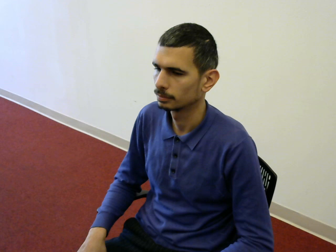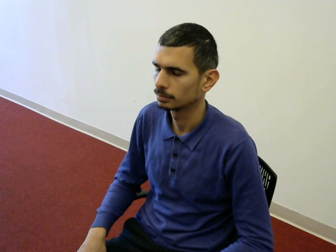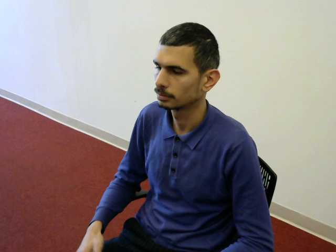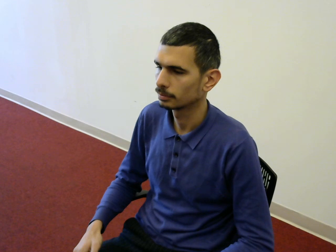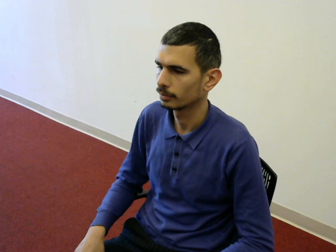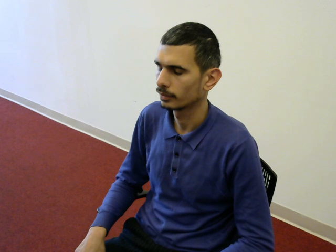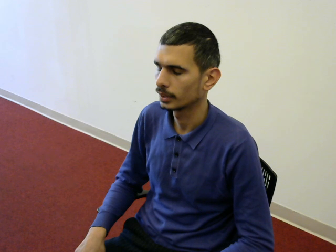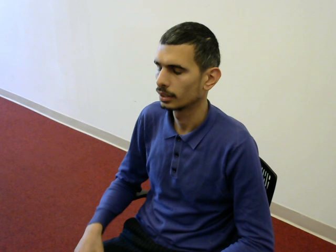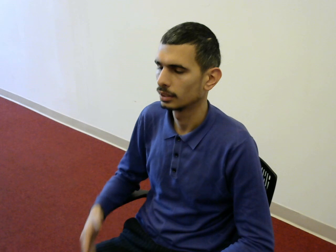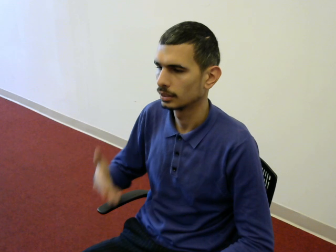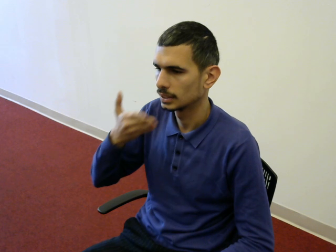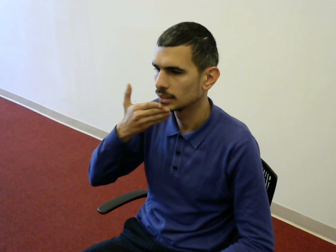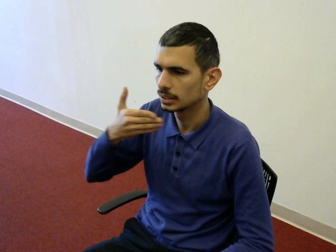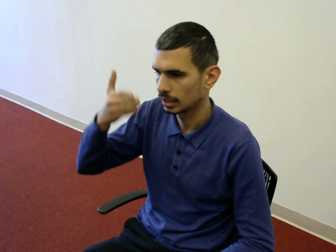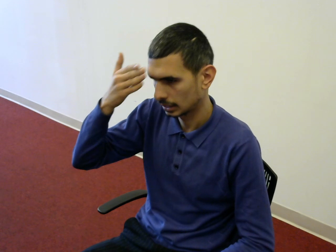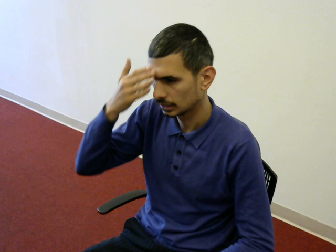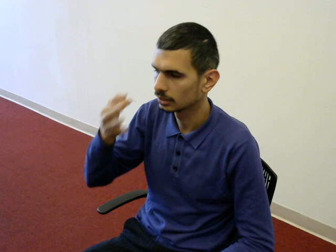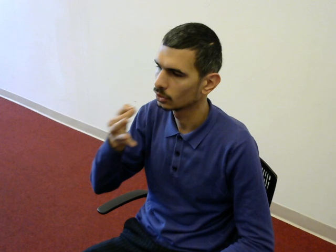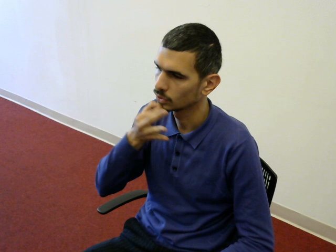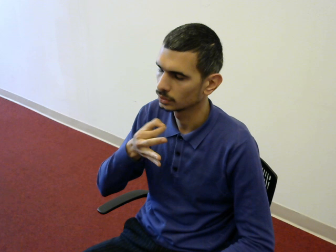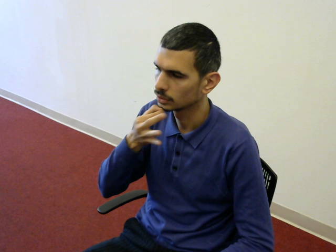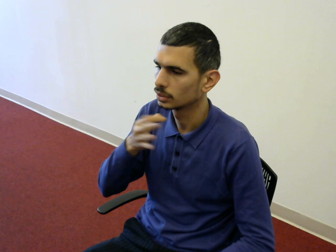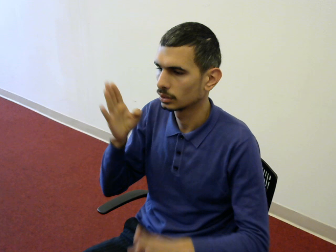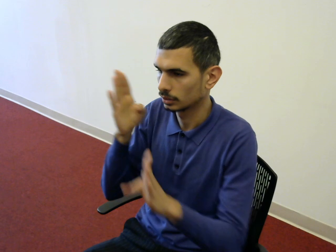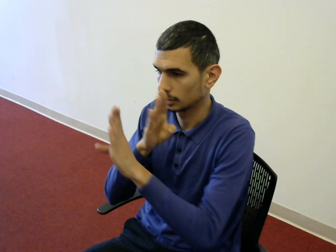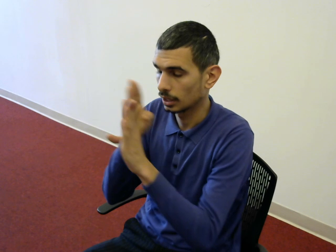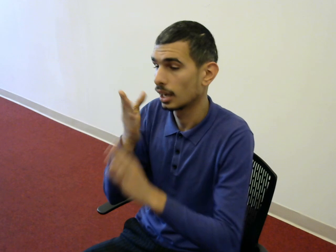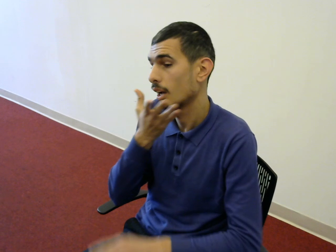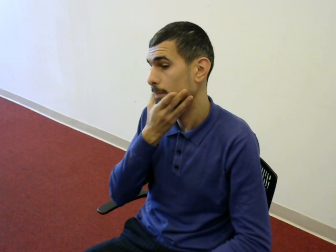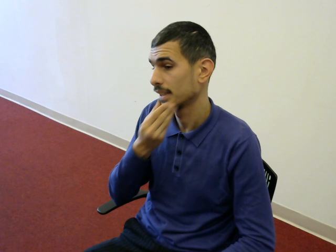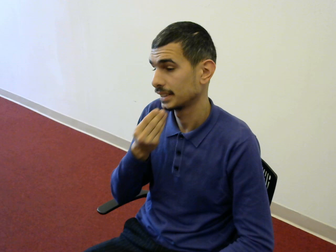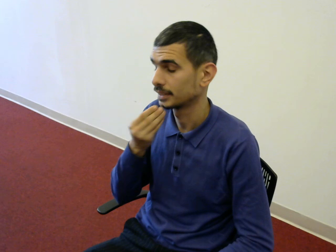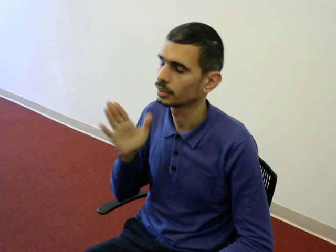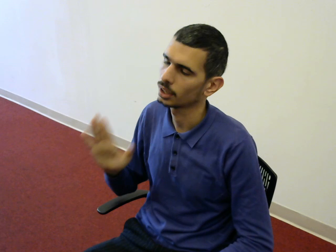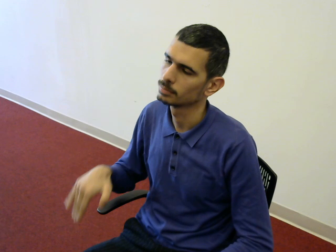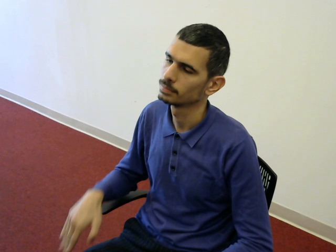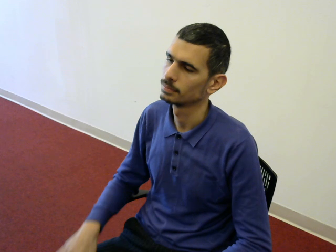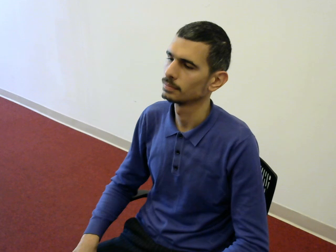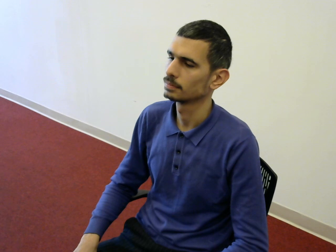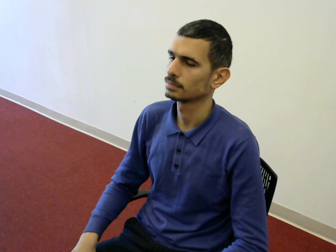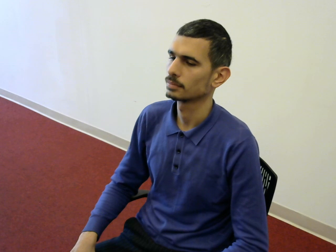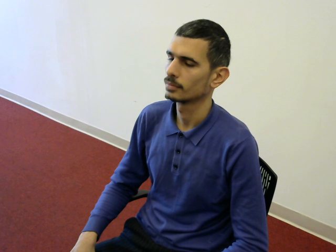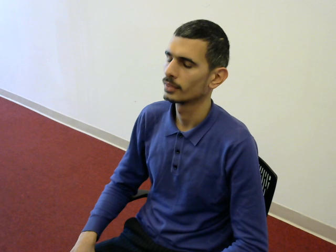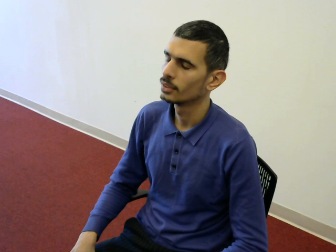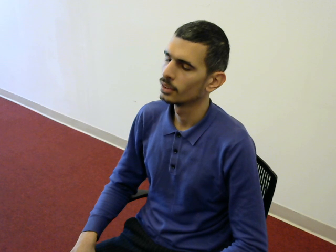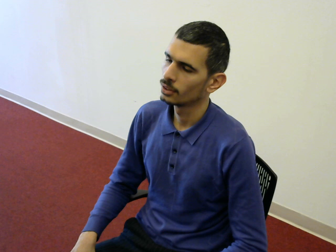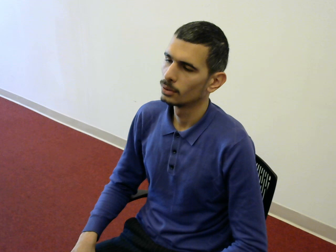Yazda havalar qəşəng olur